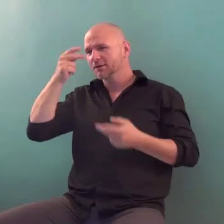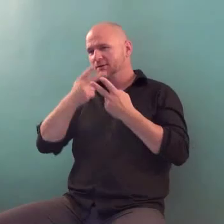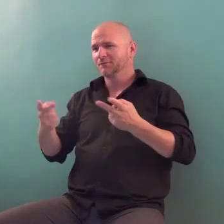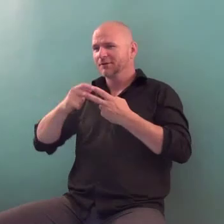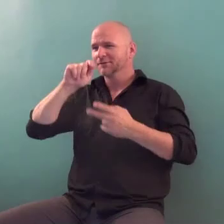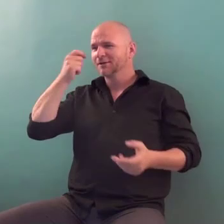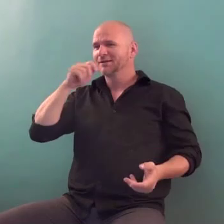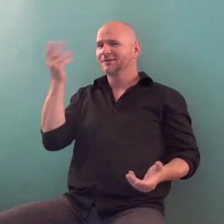Odwiedzić dziadka.